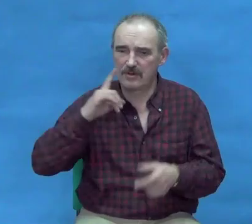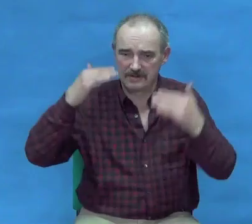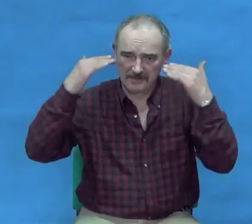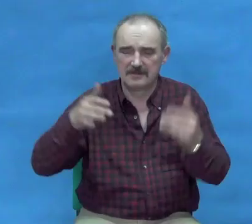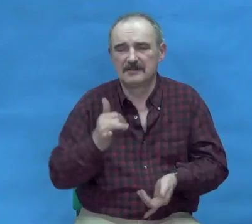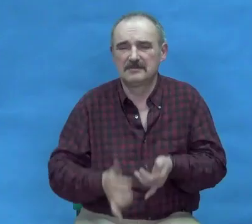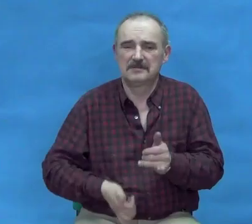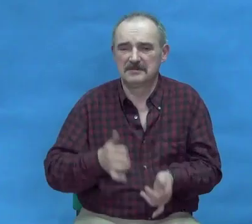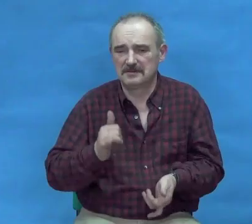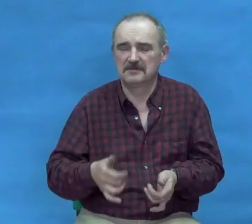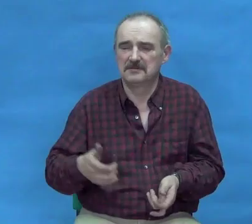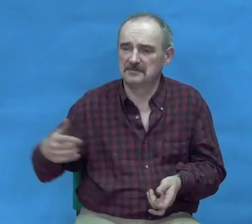Zbliżał się na rowerze.